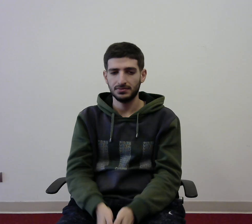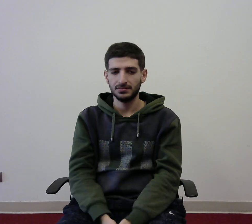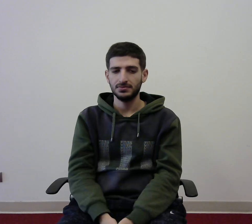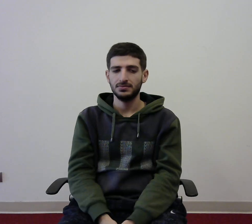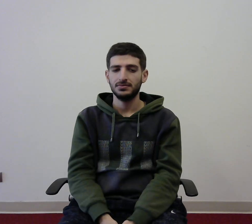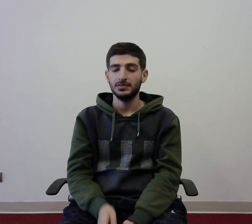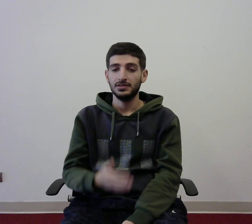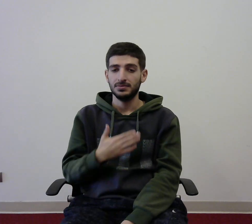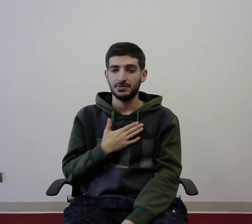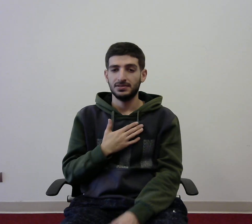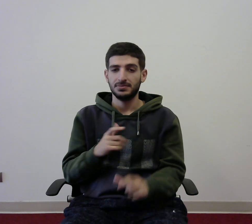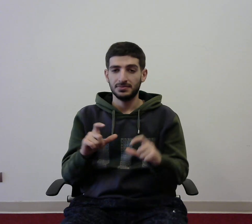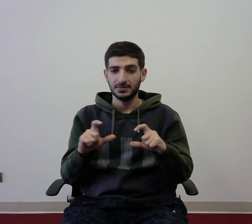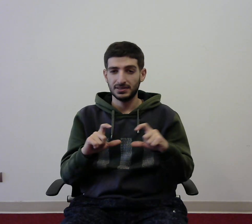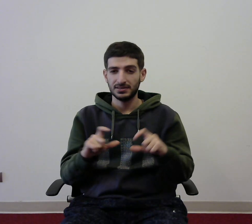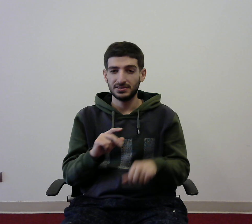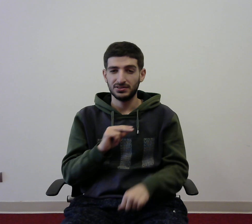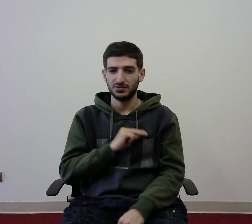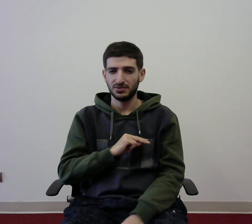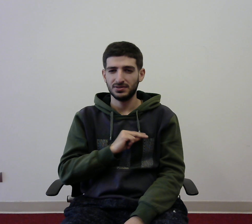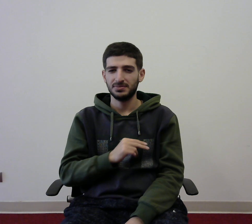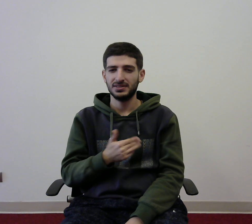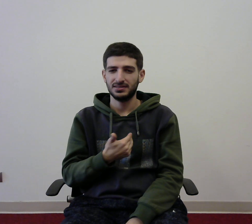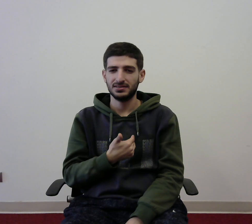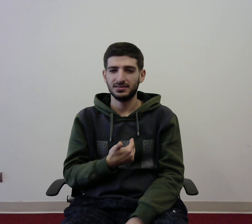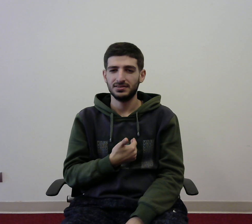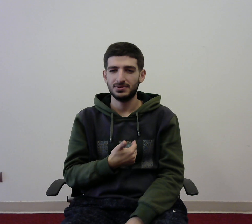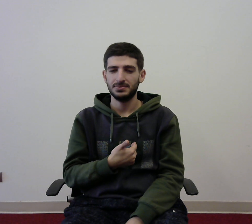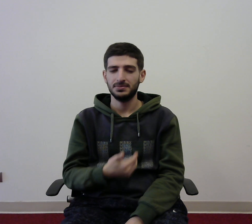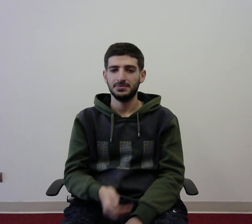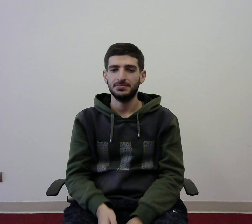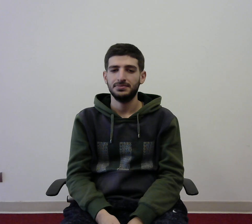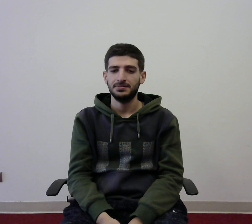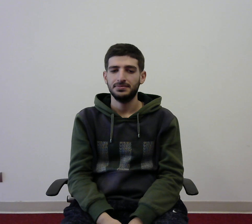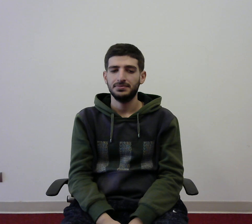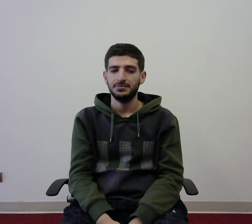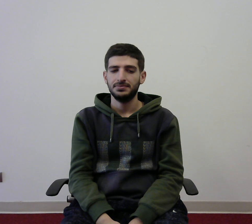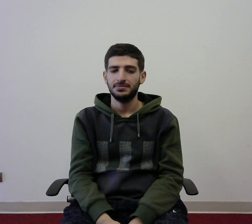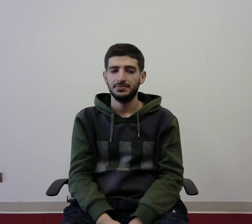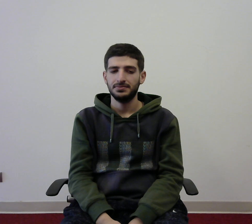Mən marketdə işləmək istəyirəm